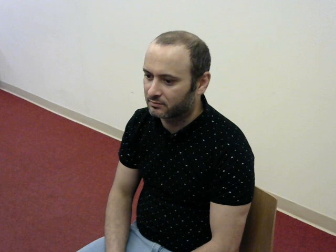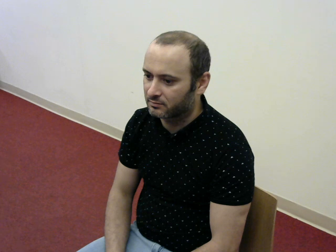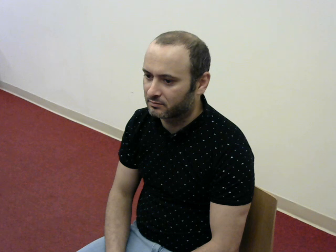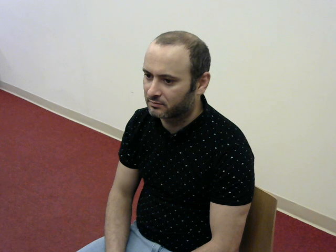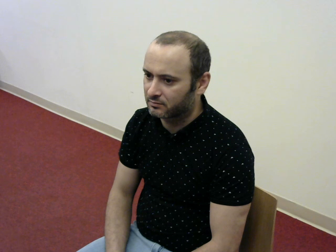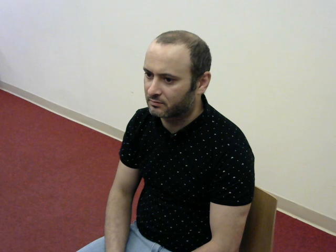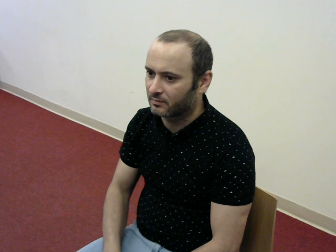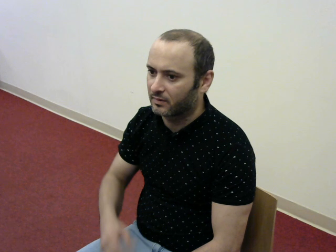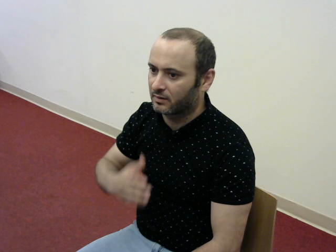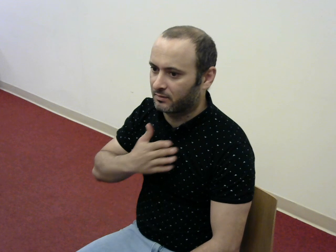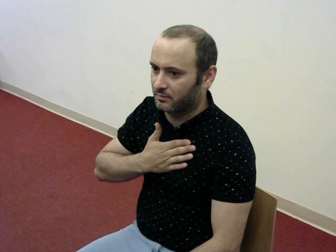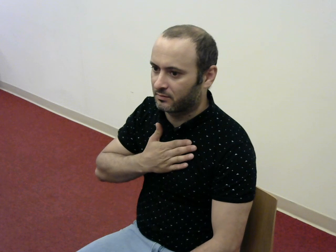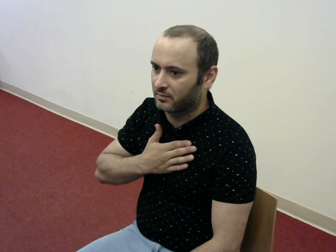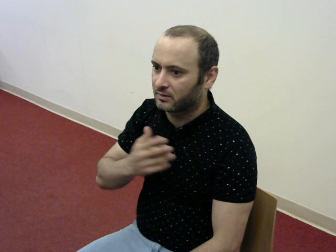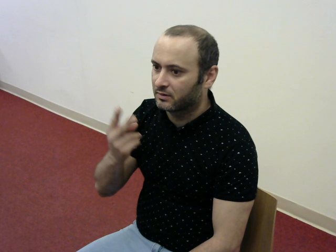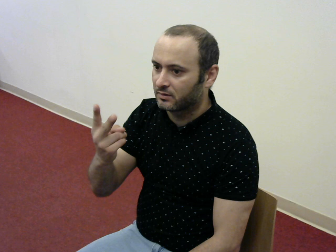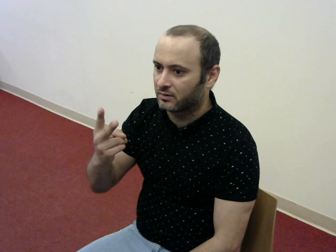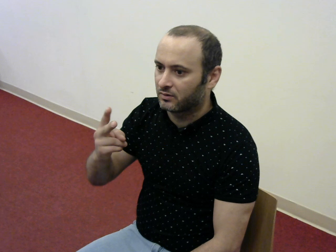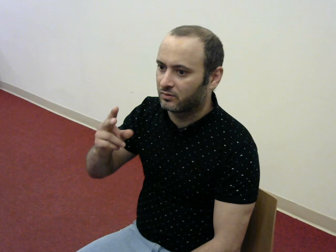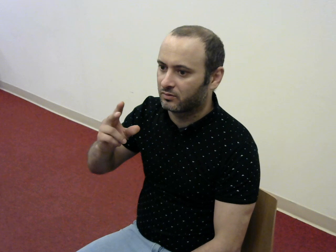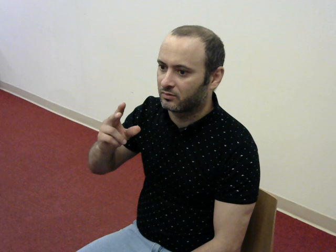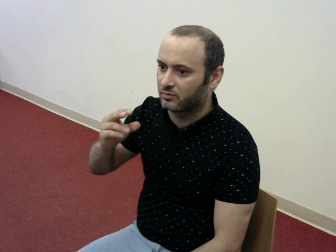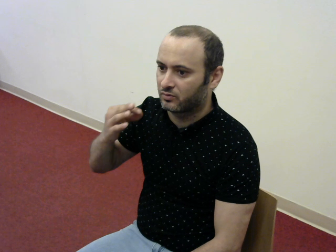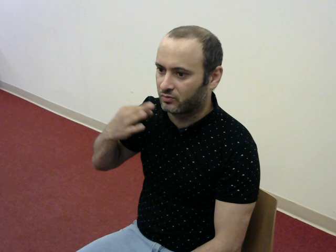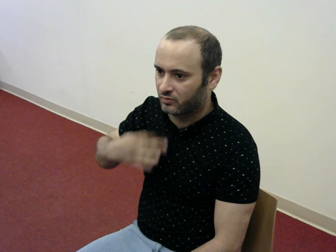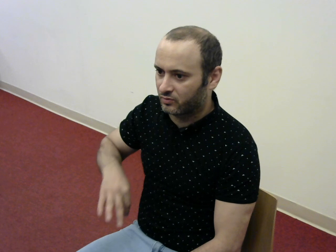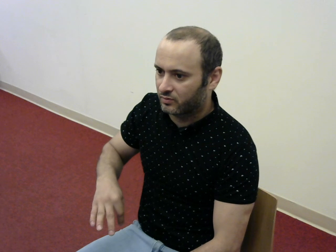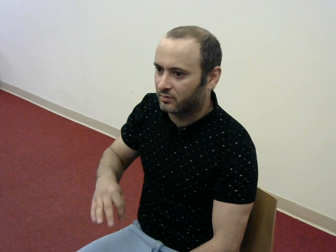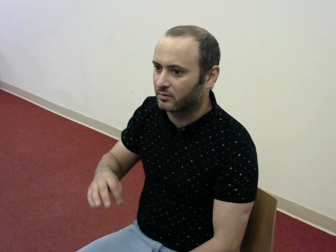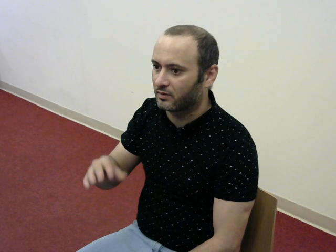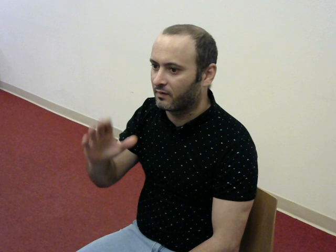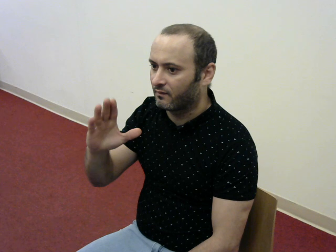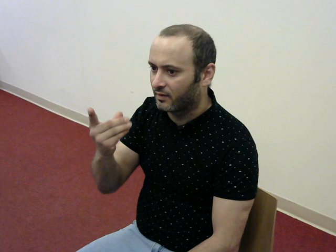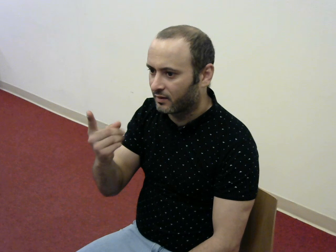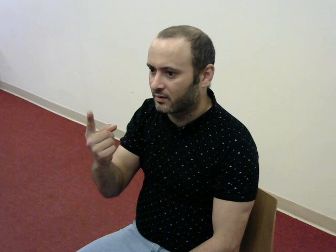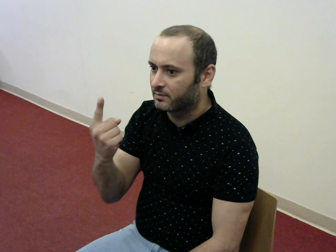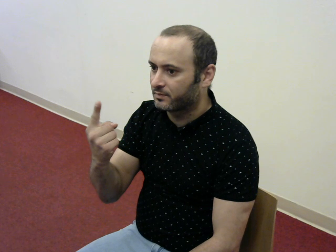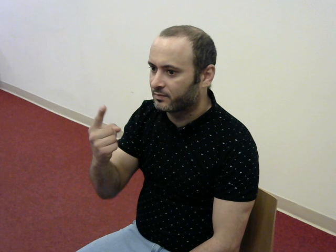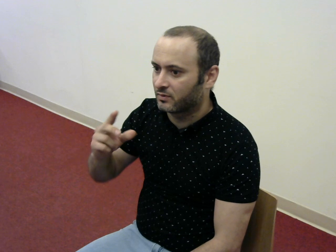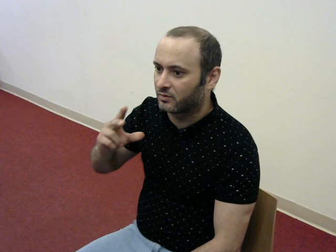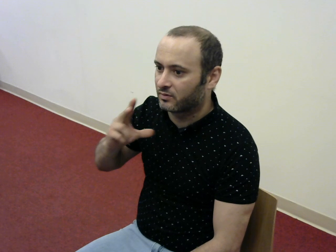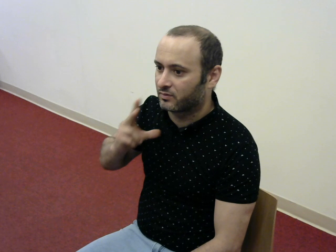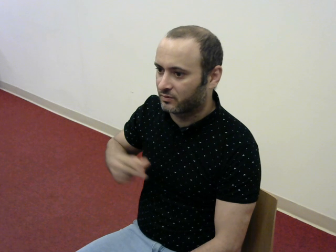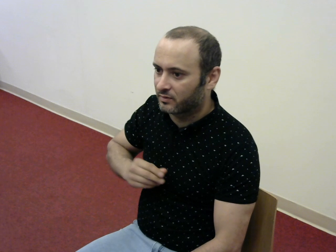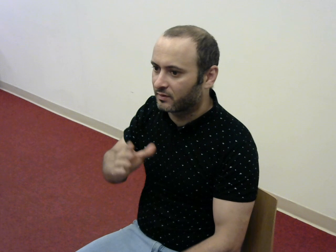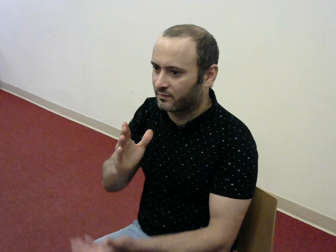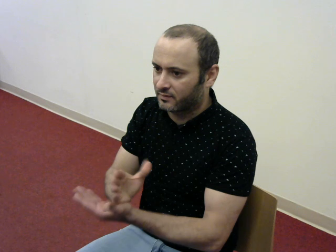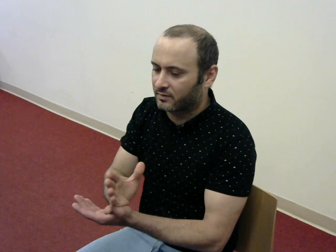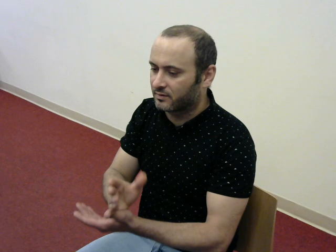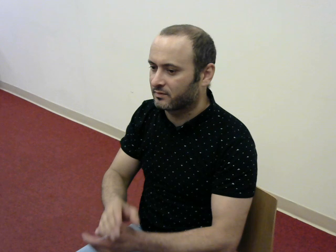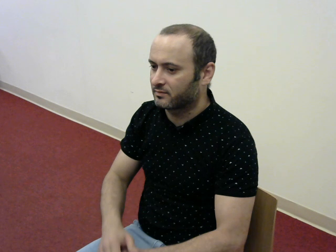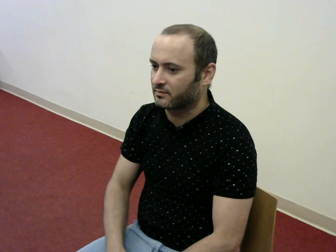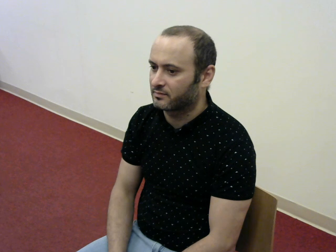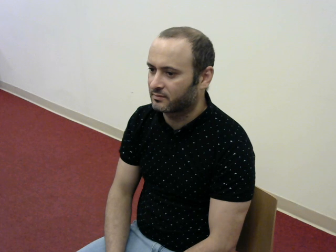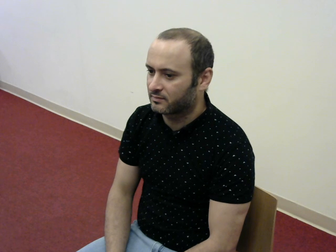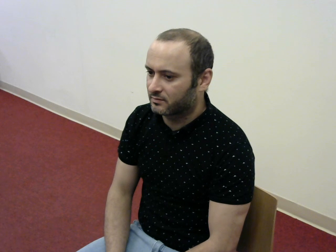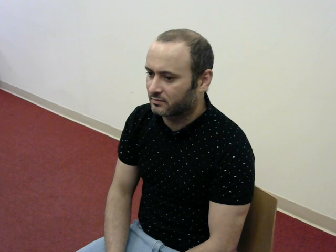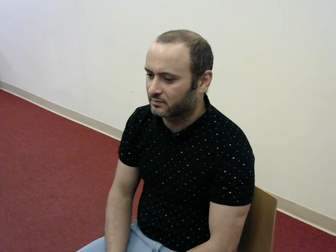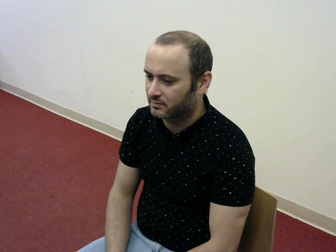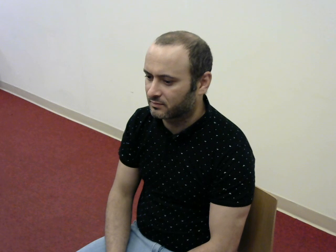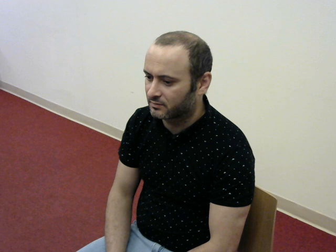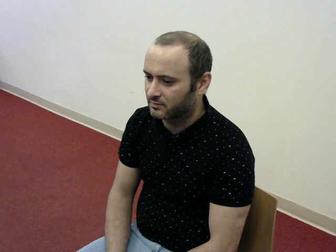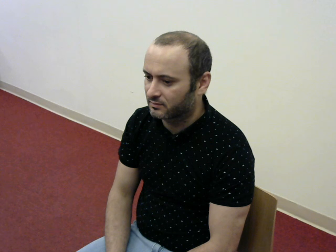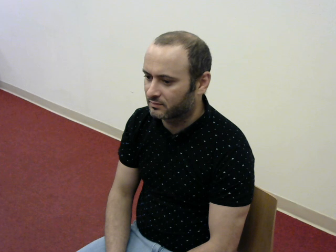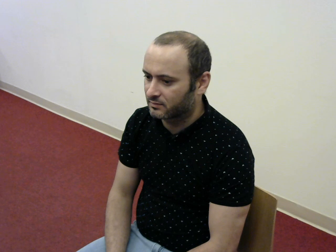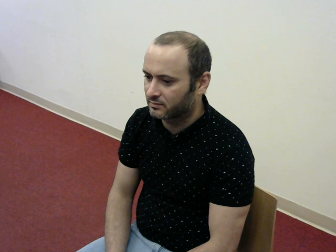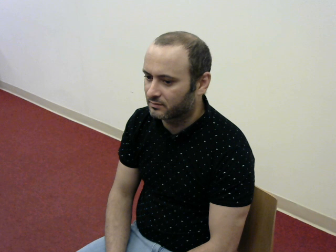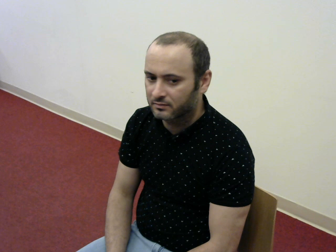Mənim 2 oğlum və 1 qızım var